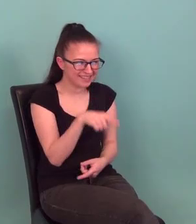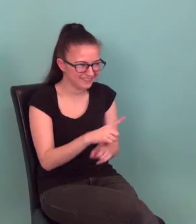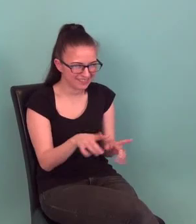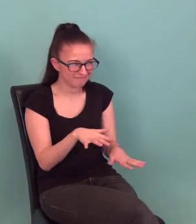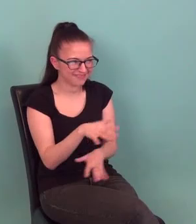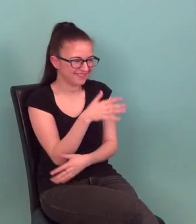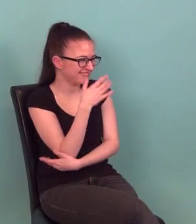Nie wolno pić alkoholu i jeść w miejscu publicznym.